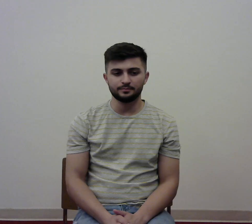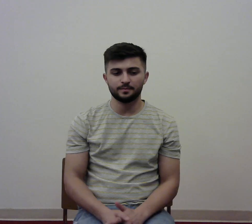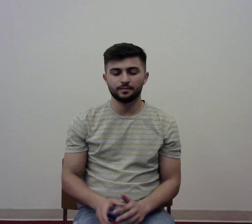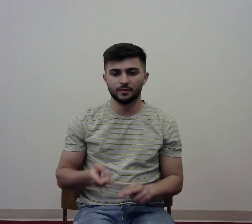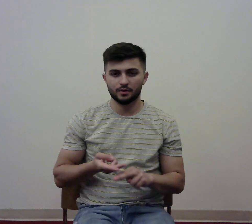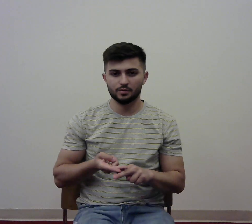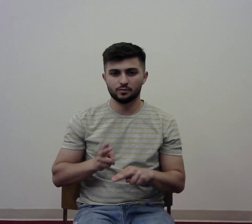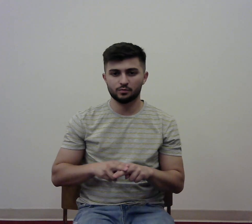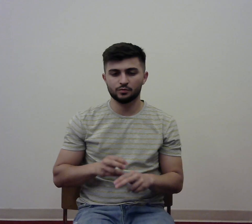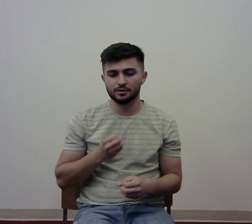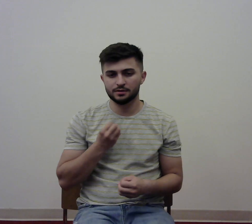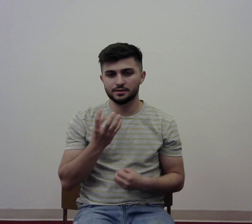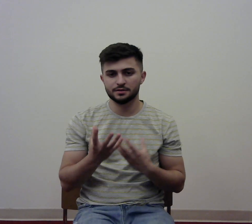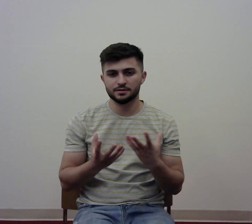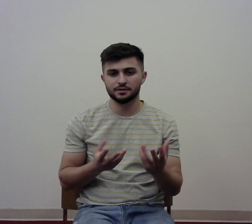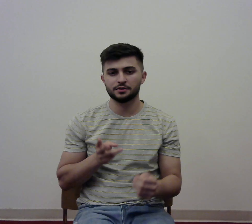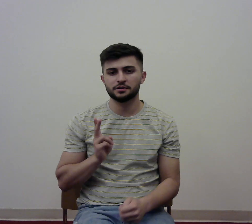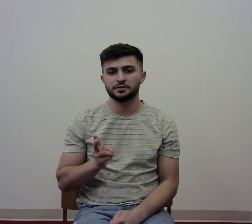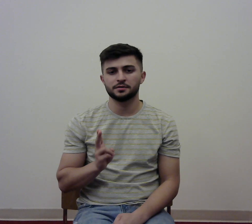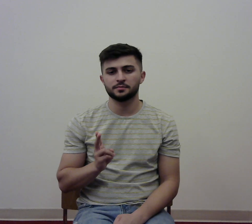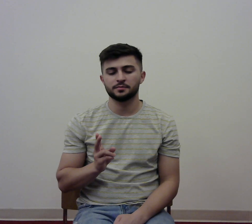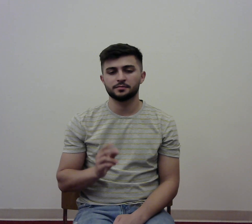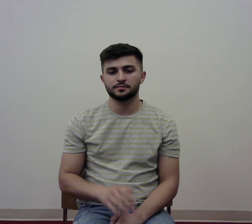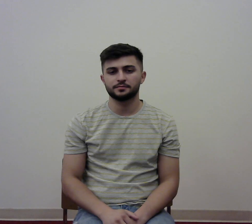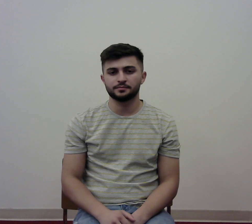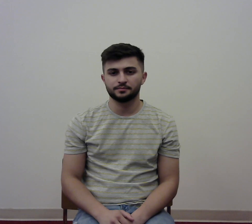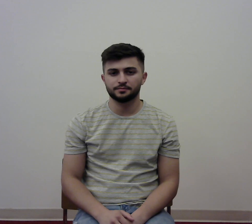Bu çiçəklər kimindir?